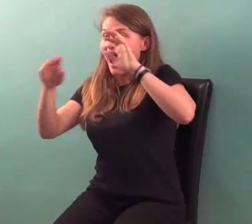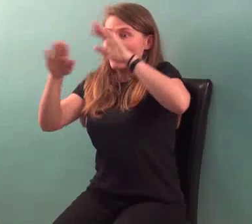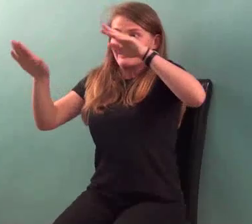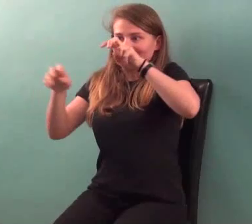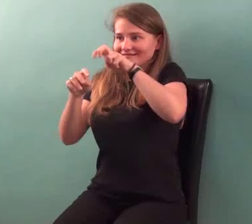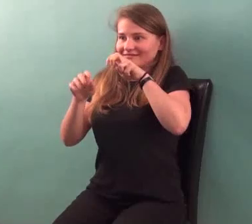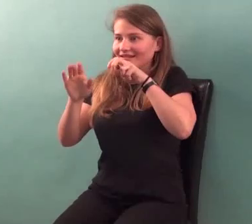Akurat ptaszek wycofuje się.